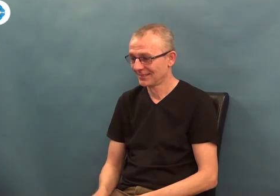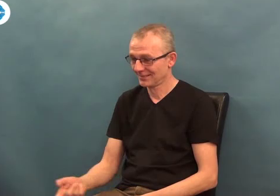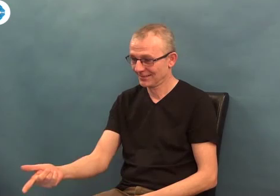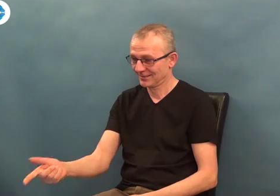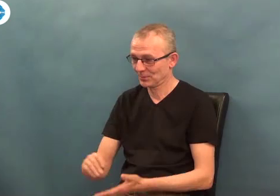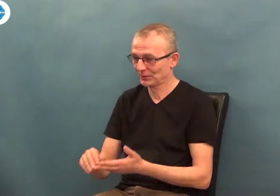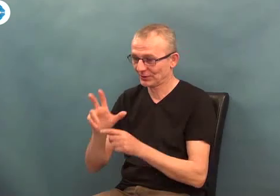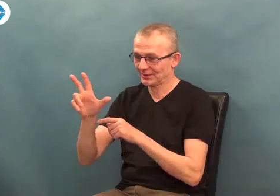Napisane: trzynasty.